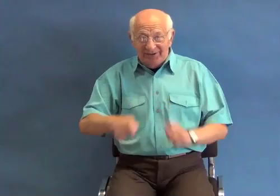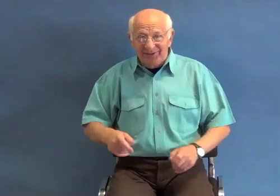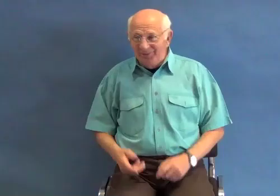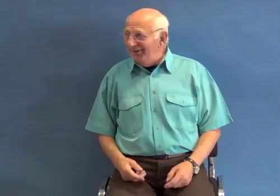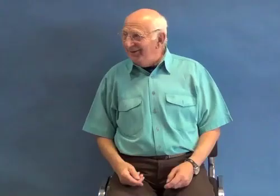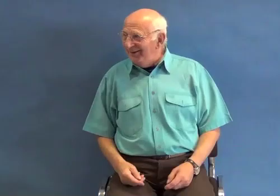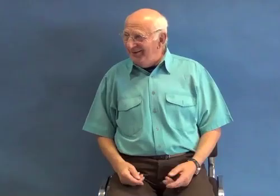Przerwa.